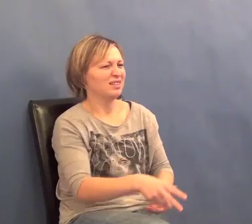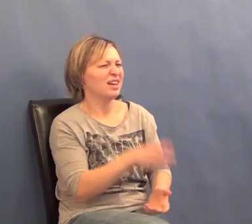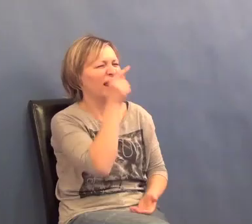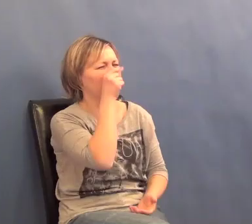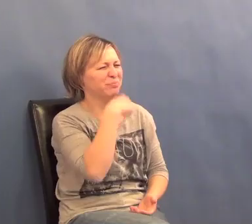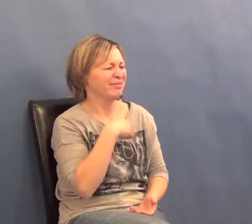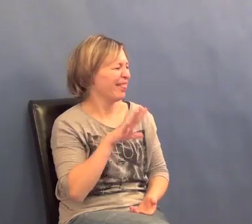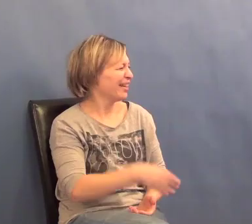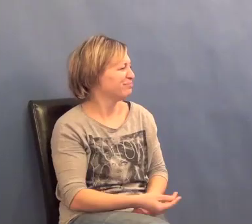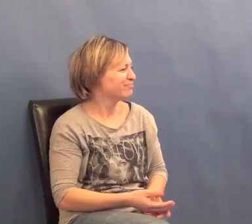Lipa, jestem dziwna.